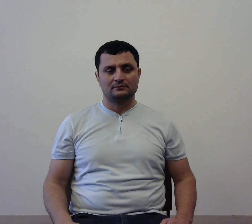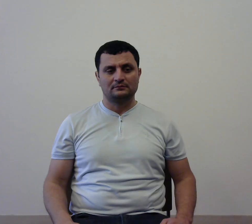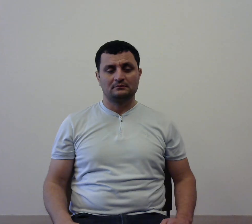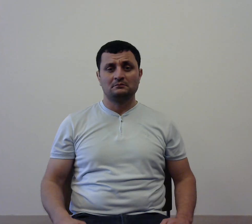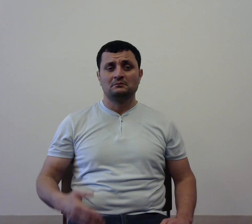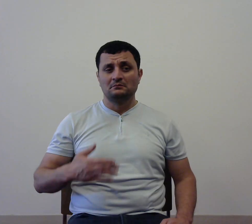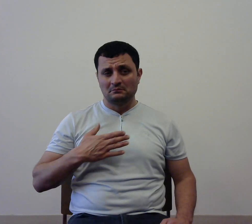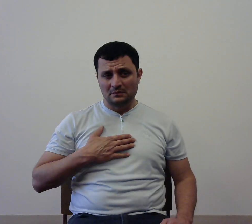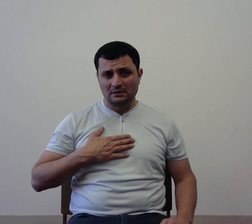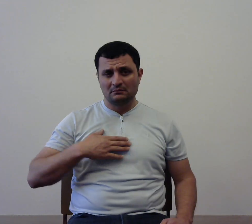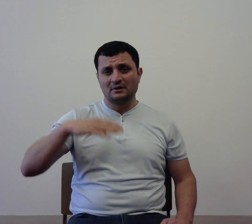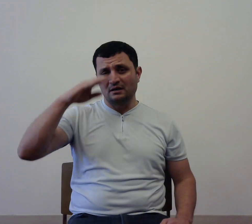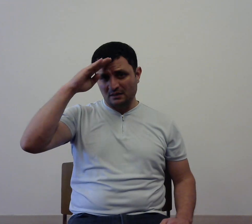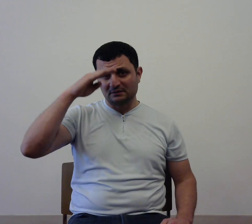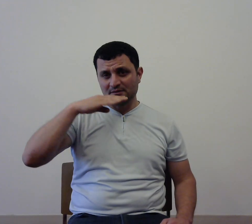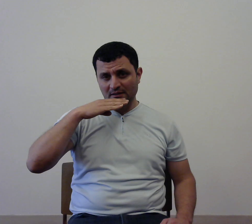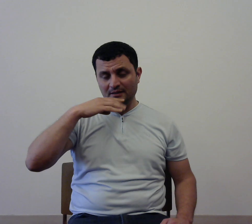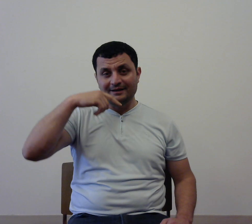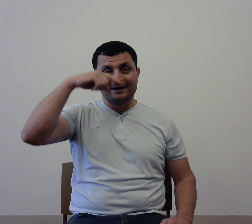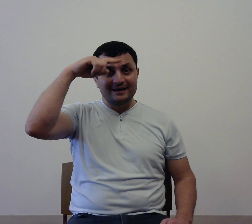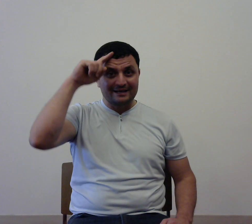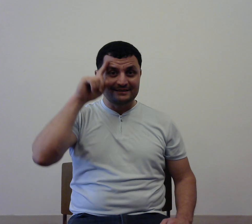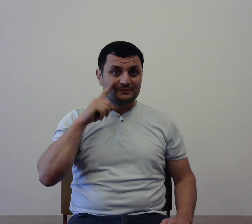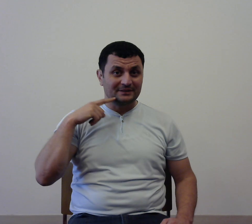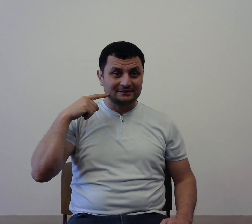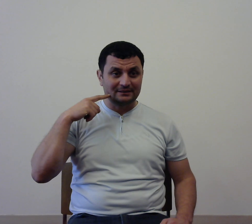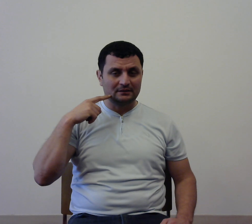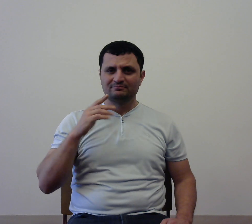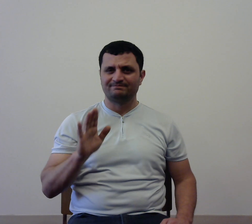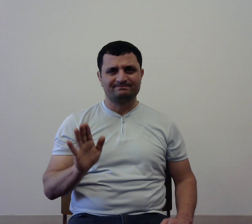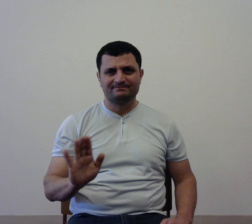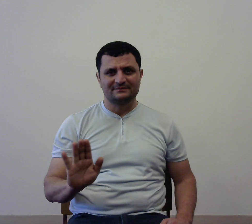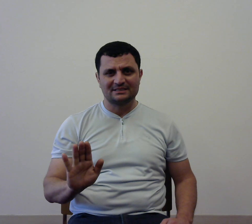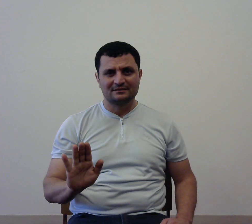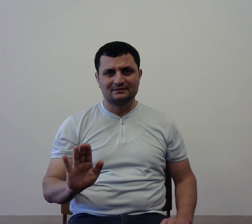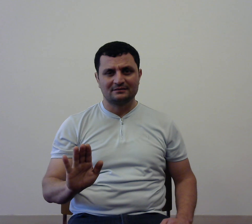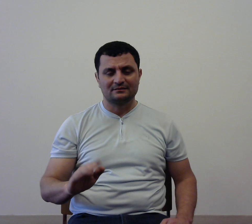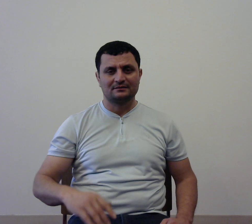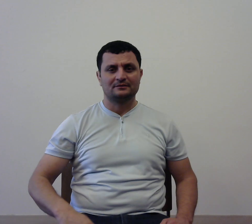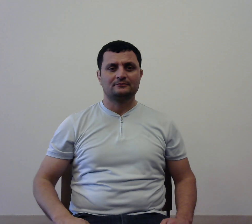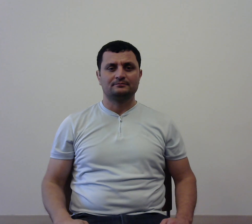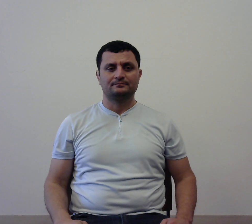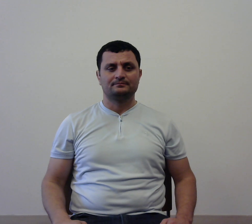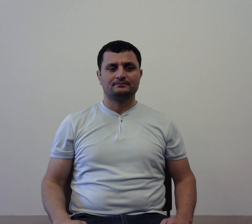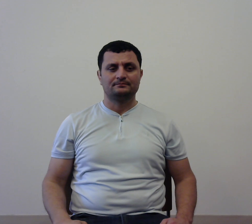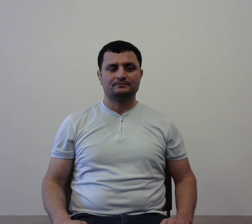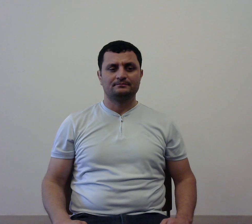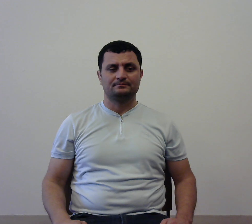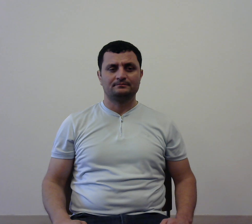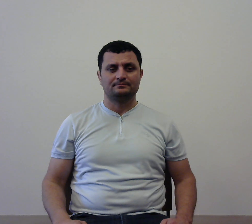Mənim atam azərbaycanlı deyil